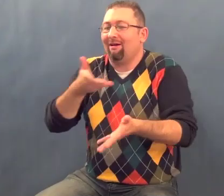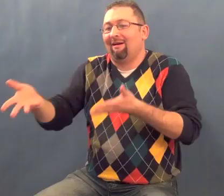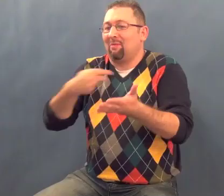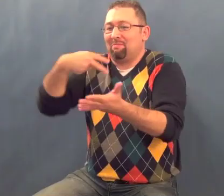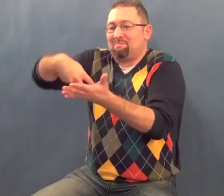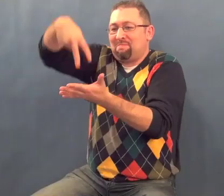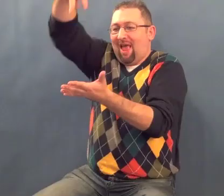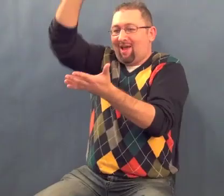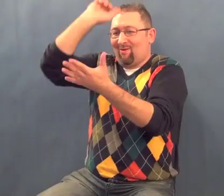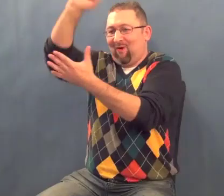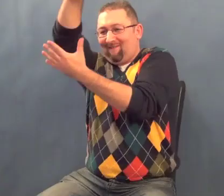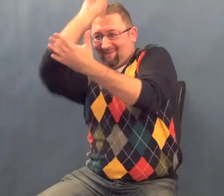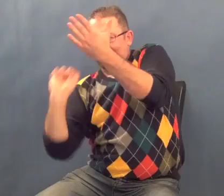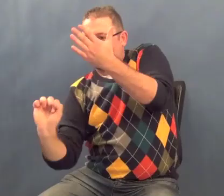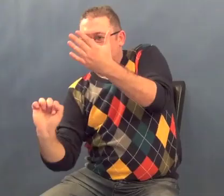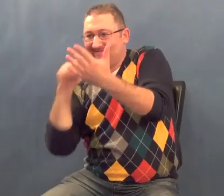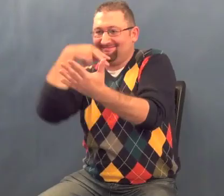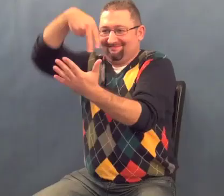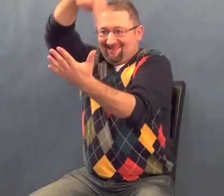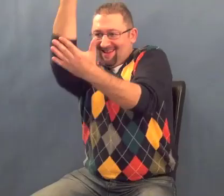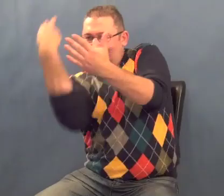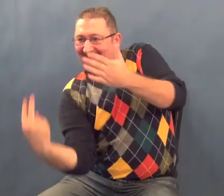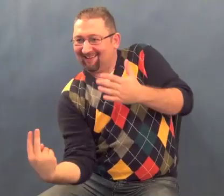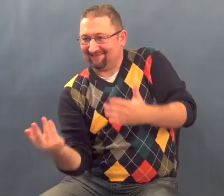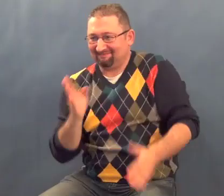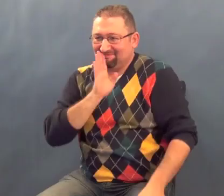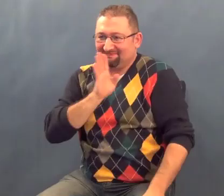Żeby podczas chodzenia nie poślizgnąć się i nie upaść głową w dół.